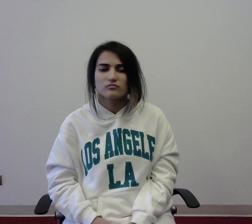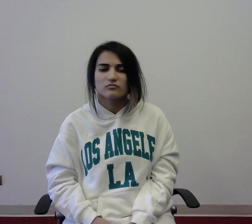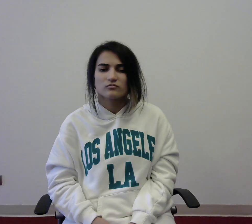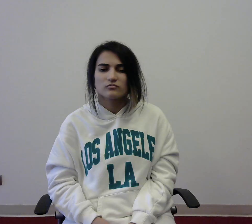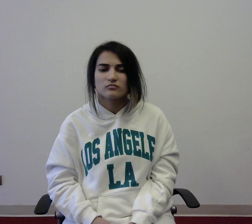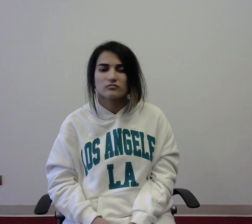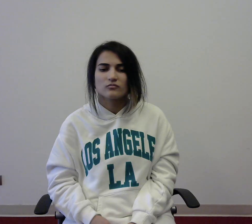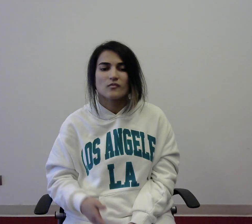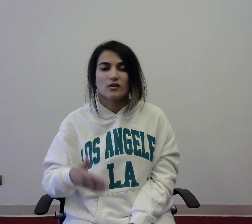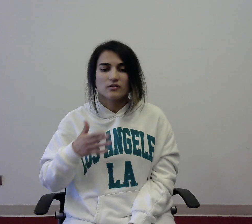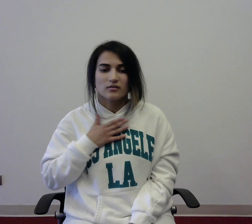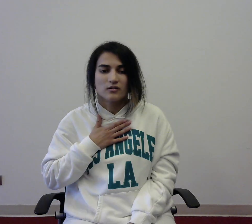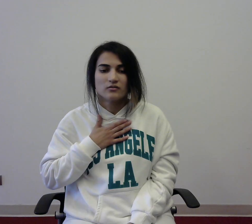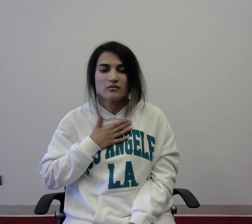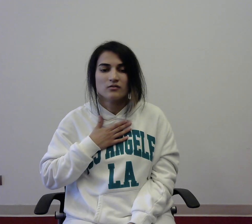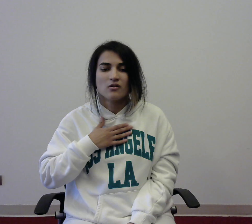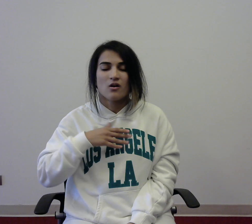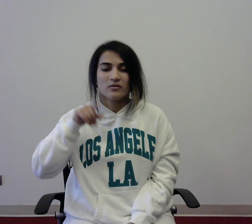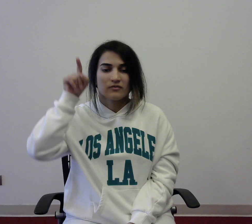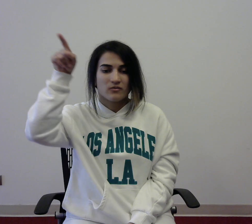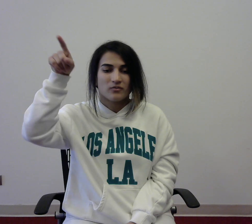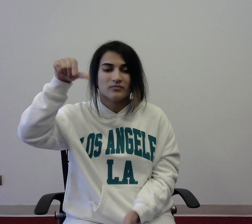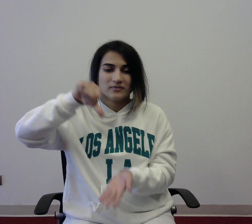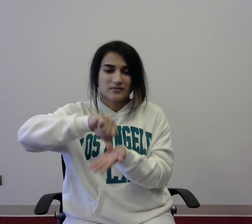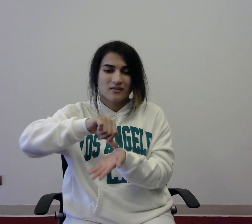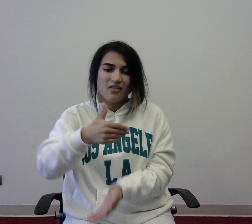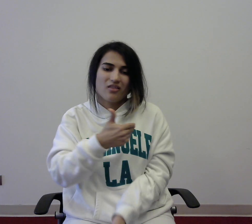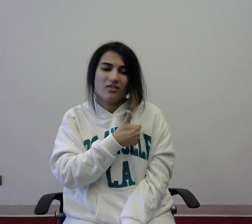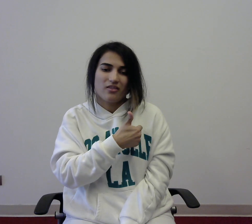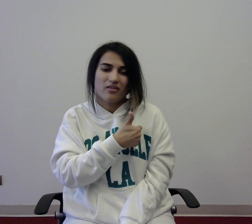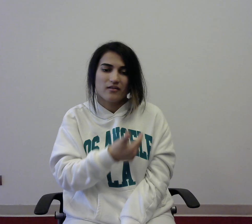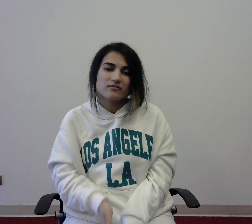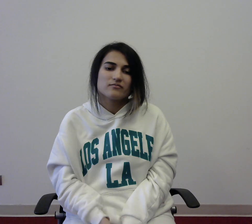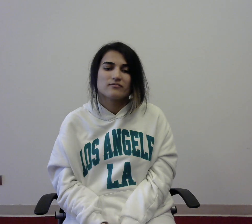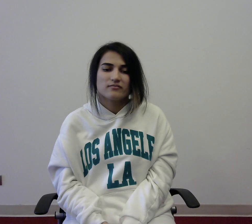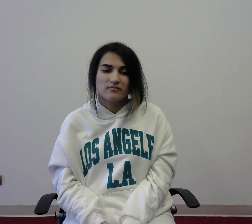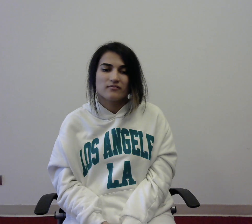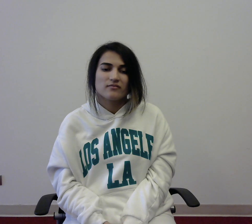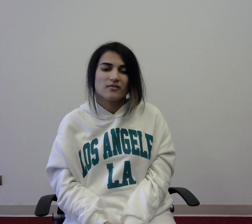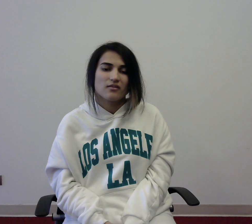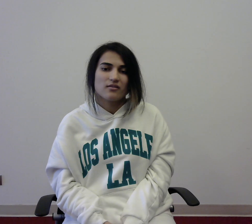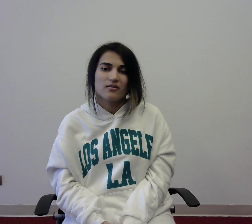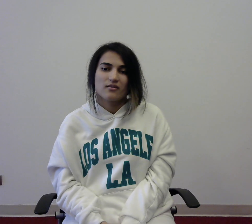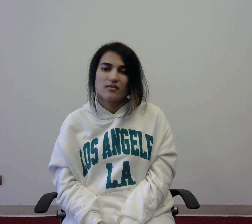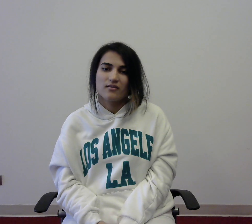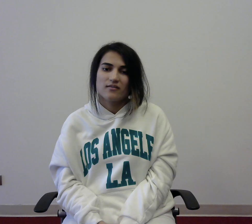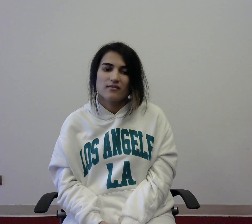Mən orda olmaq istəyərdim